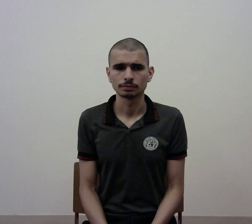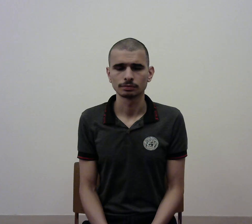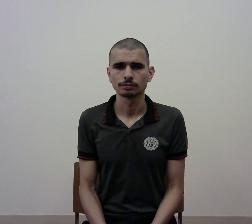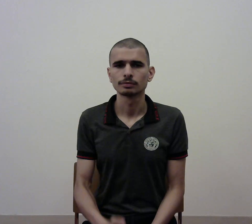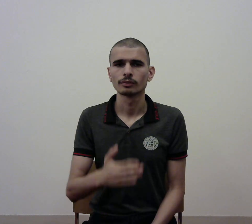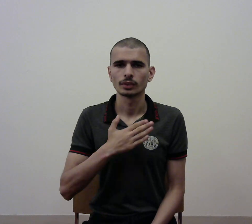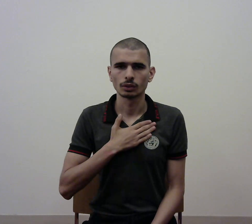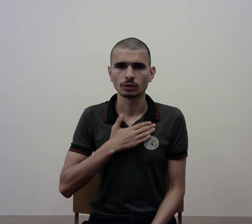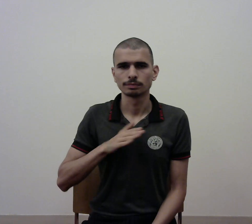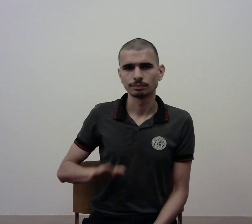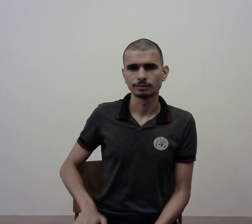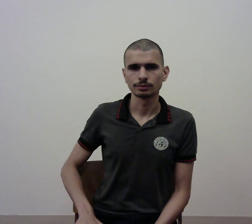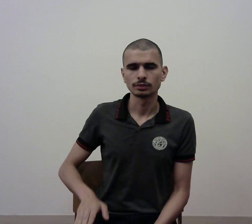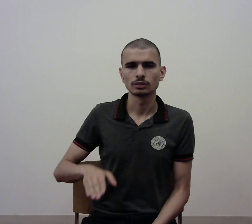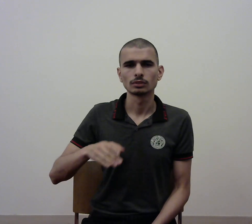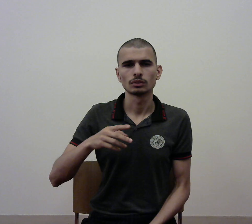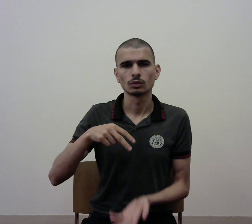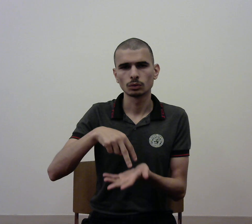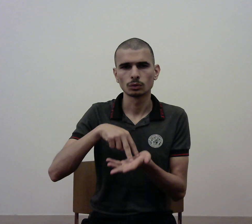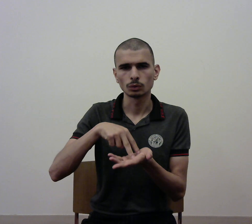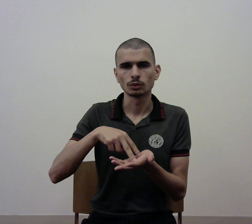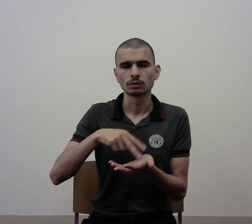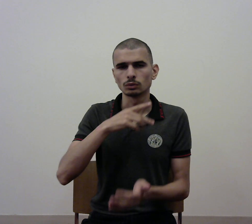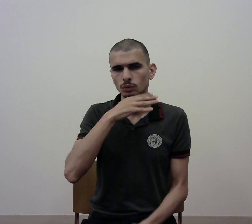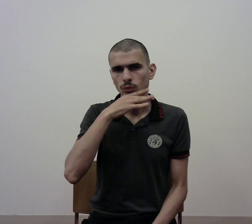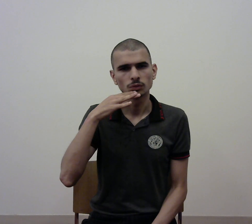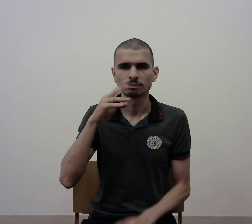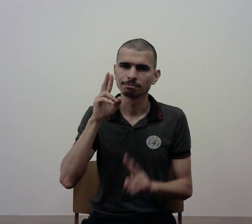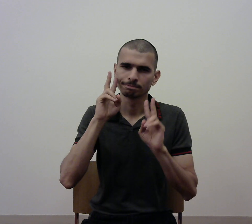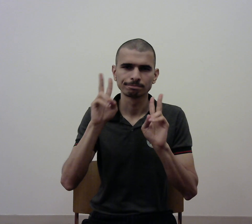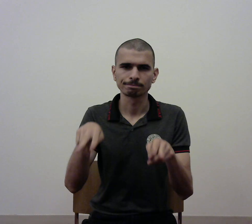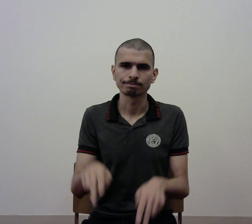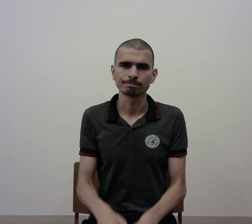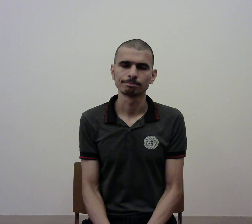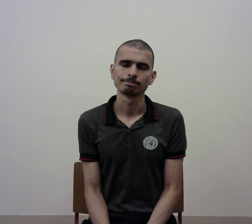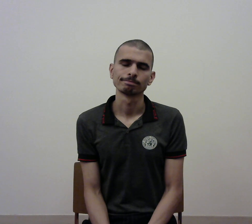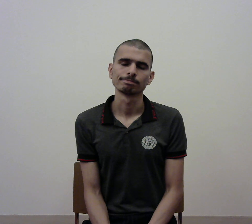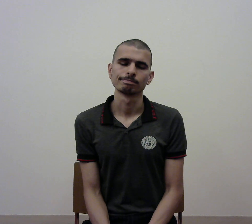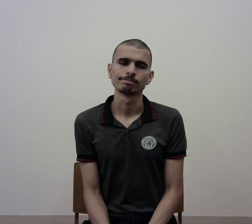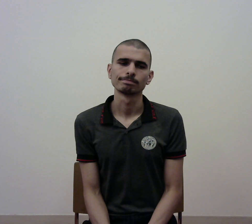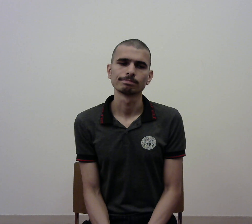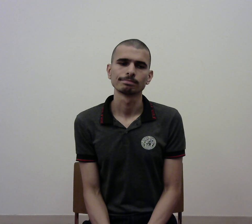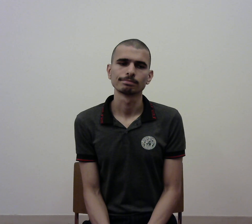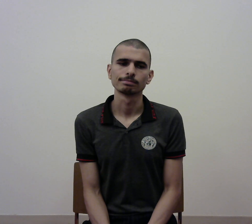Mən ayaq üstə çox dura bilmirəm